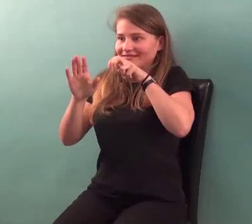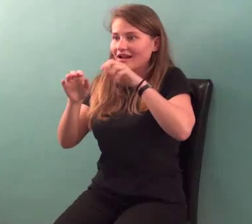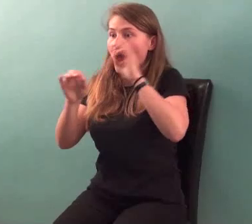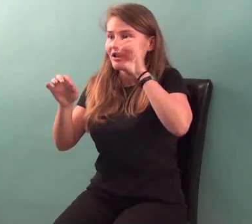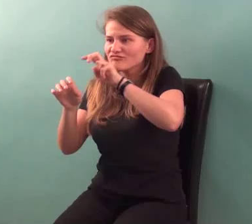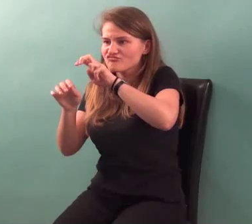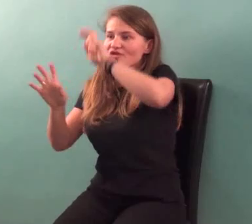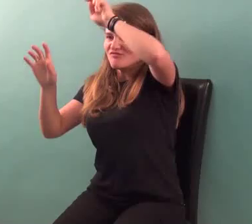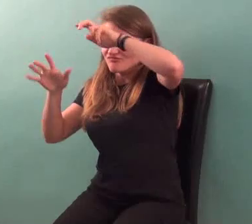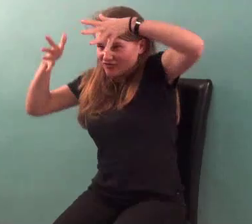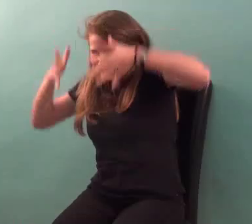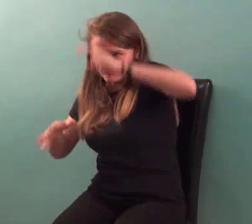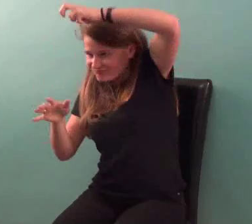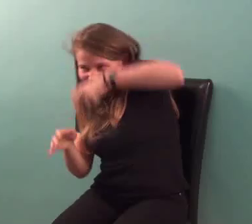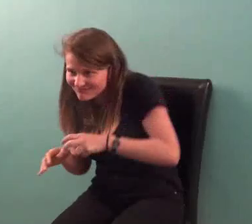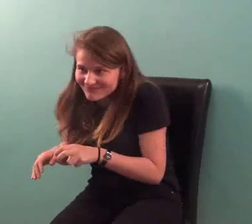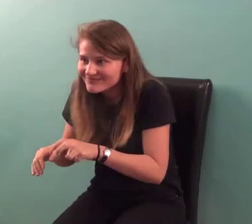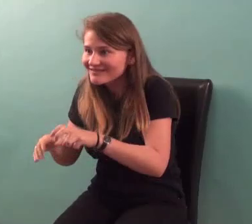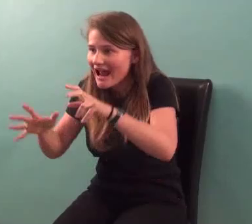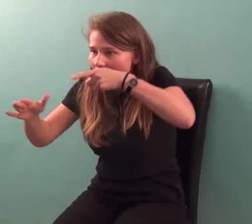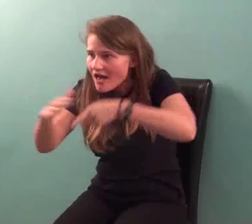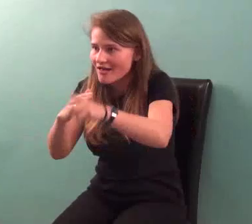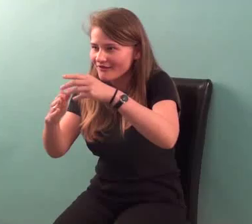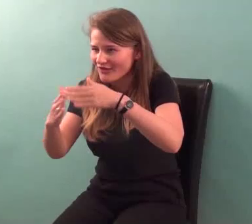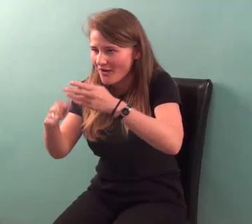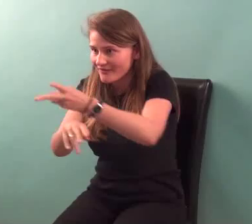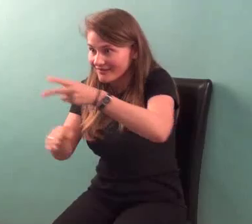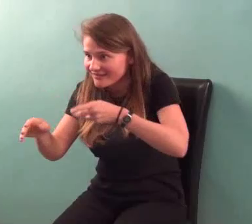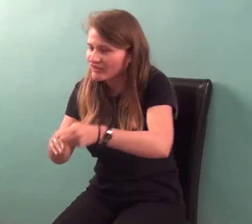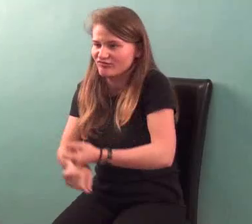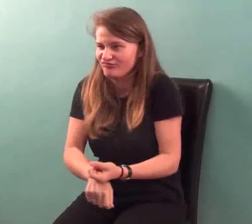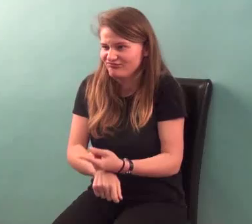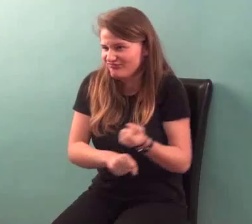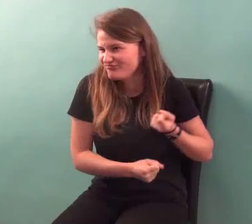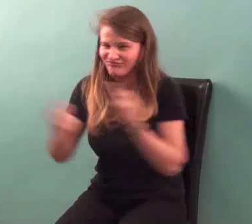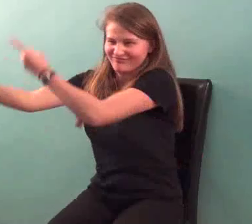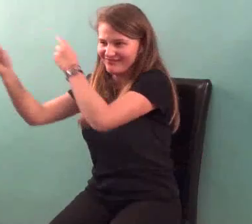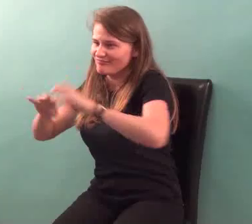A kot zniecierpliwiony schodzi na dół i wchodzi do następnego domu, ale zostaje wyrzucony.